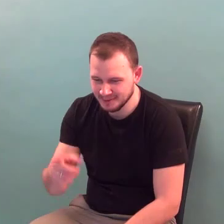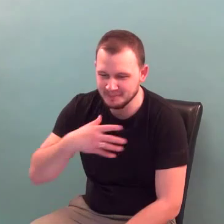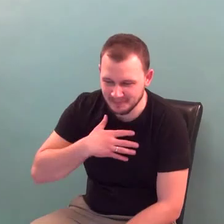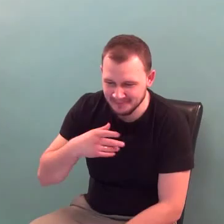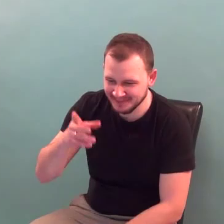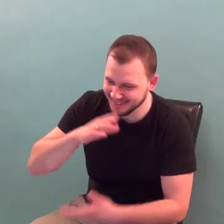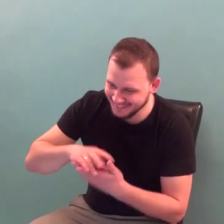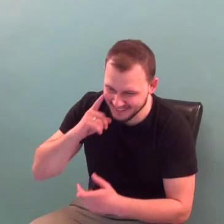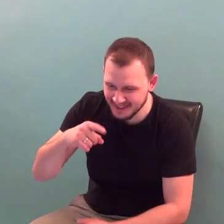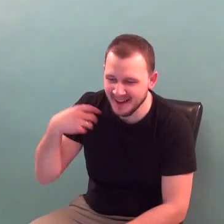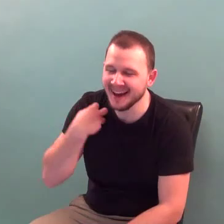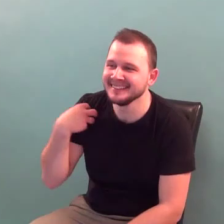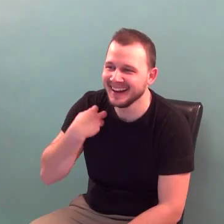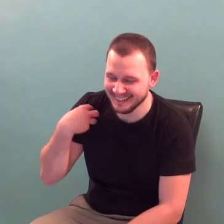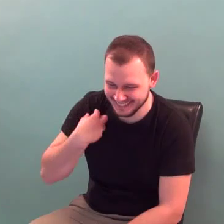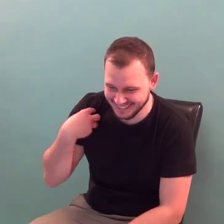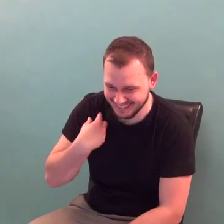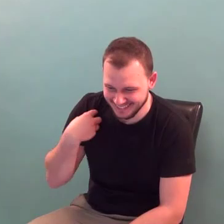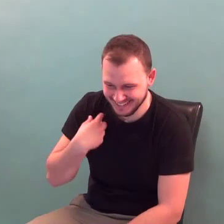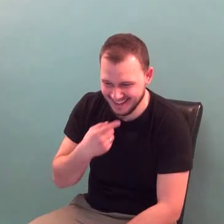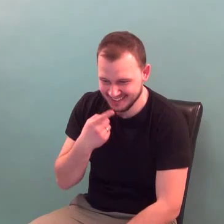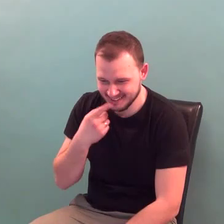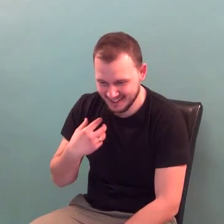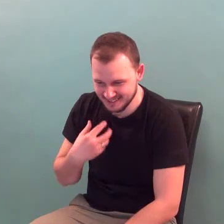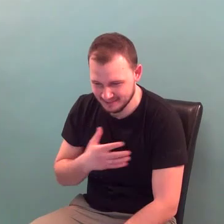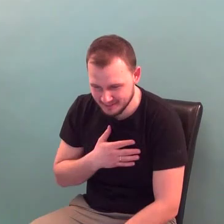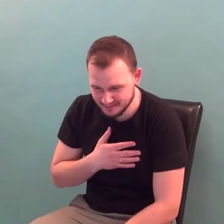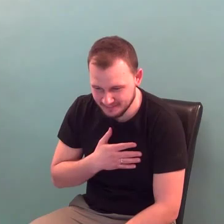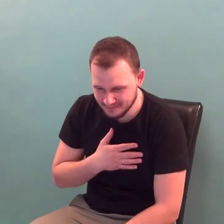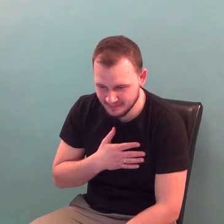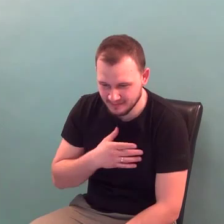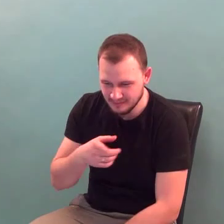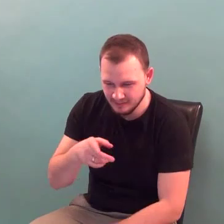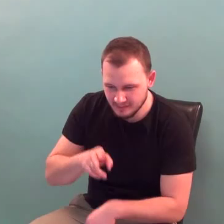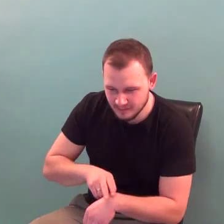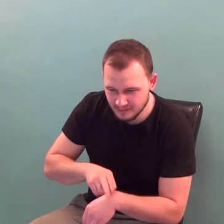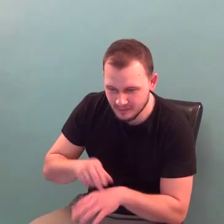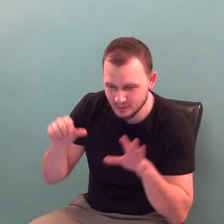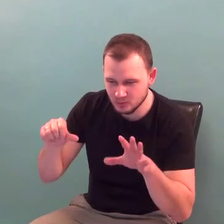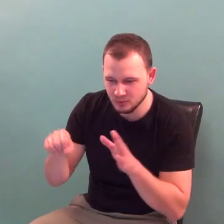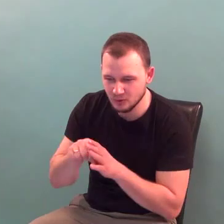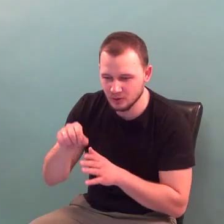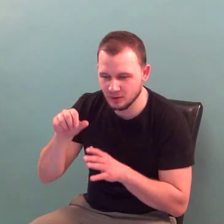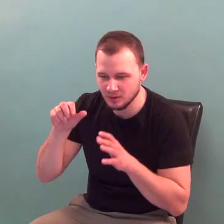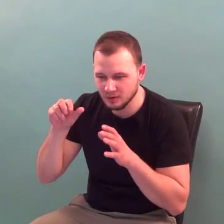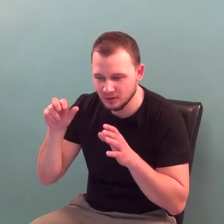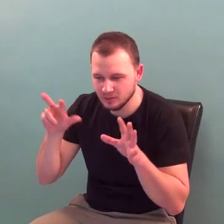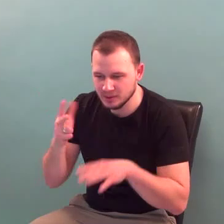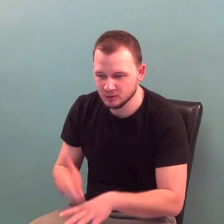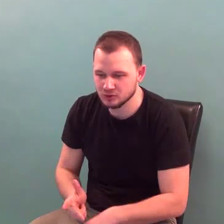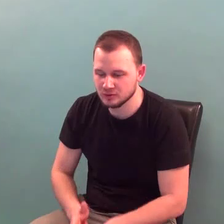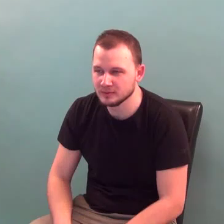Mam, przepraszam, nie zauważyłem. Mam język angielski od szóstej do ósmej trzydzieści.